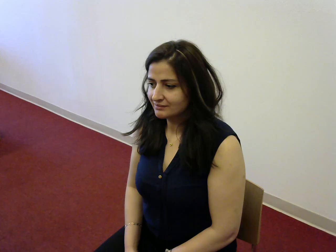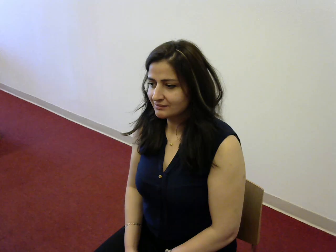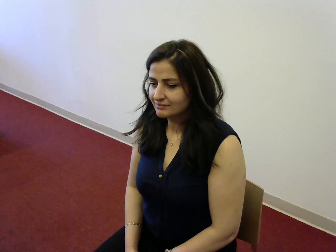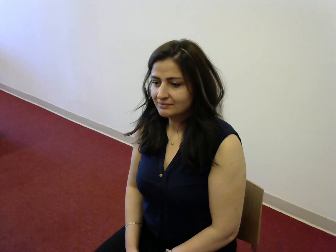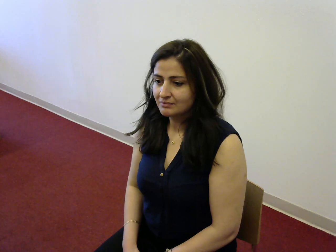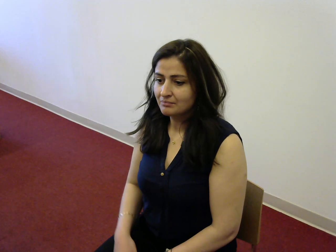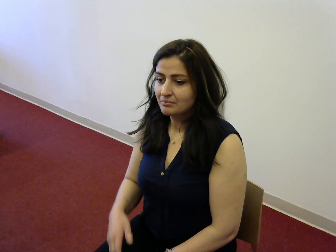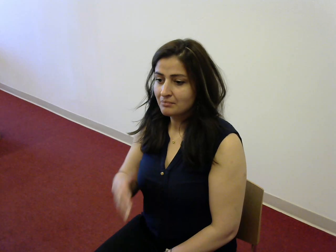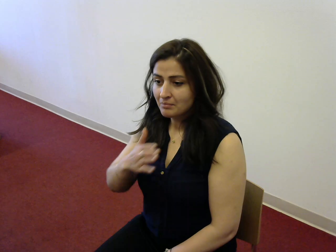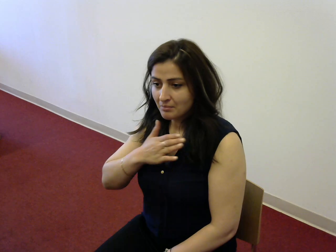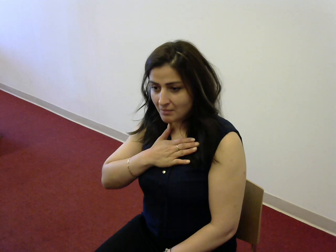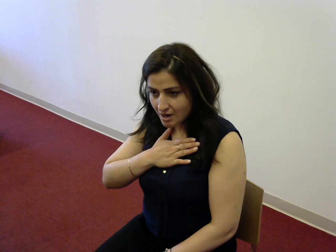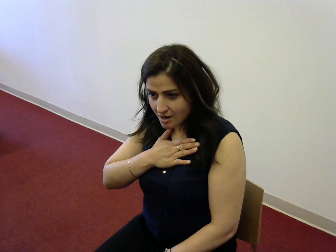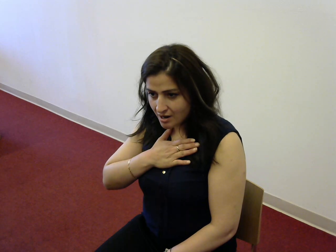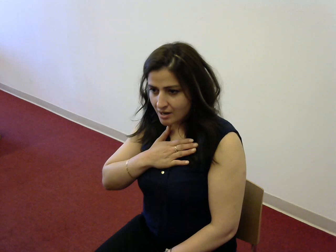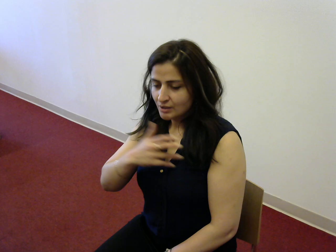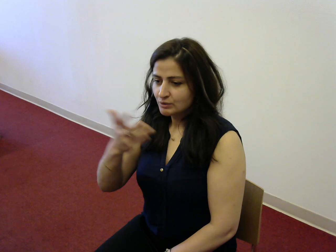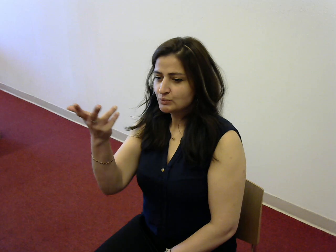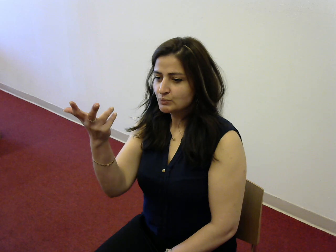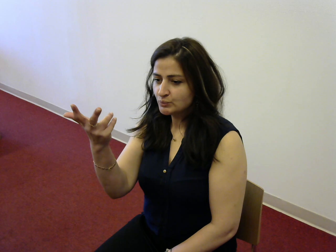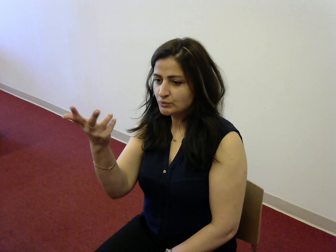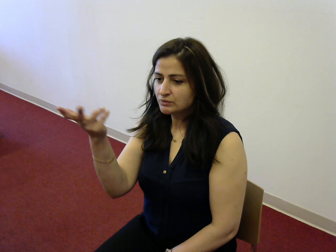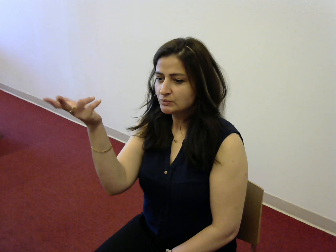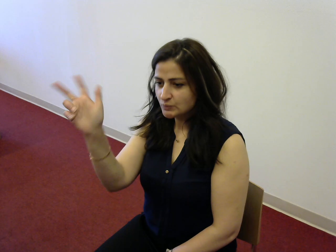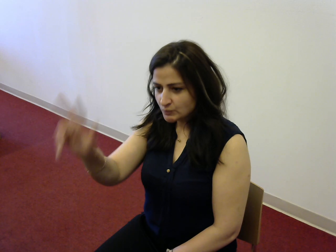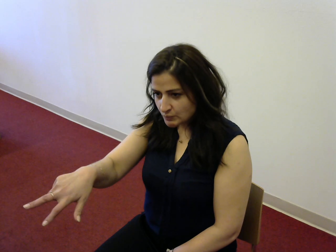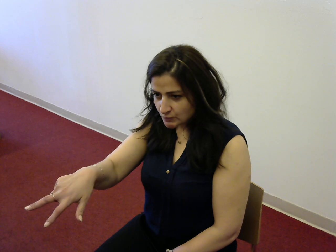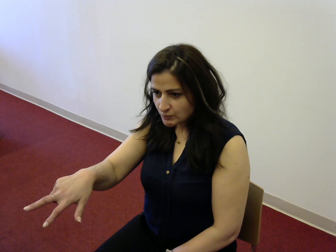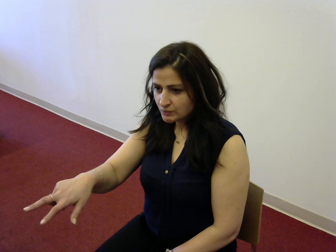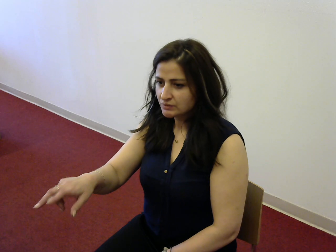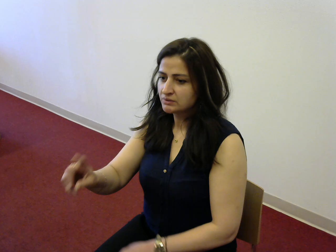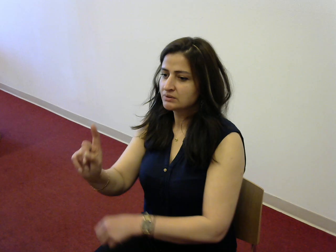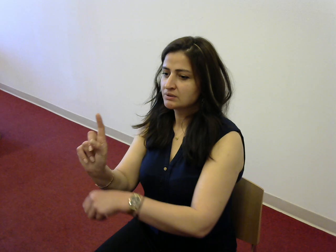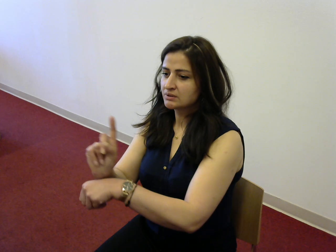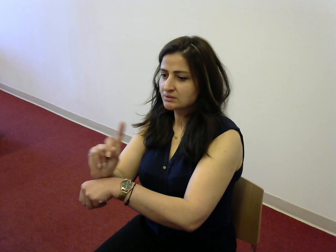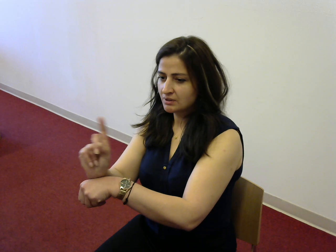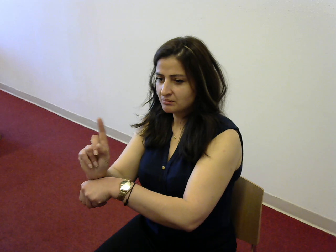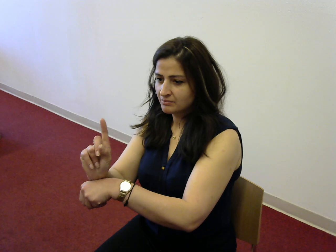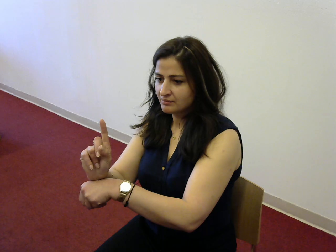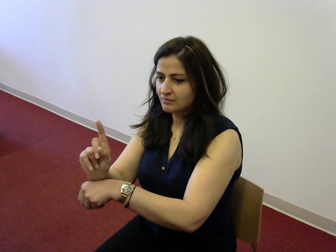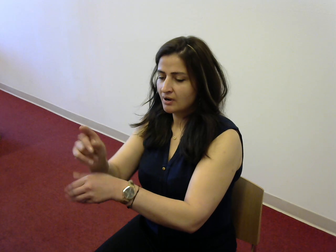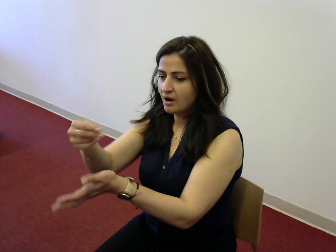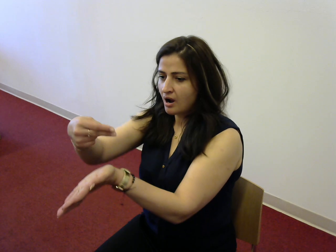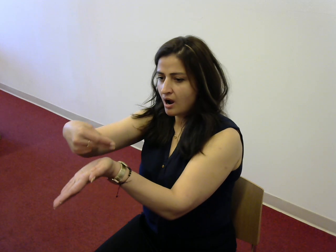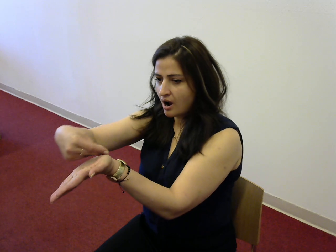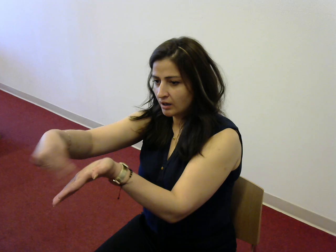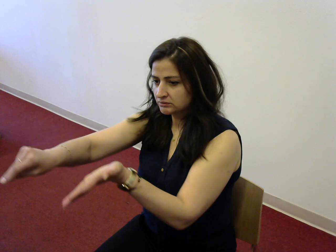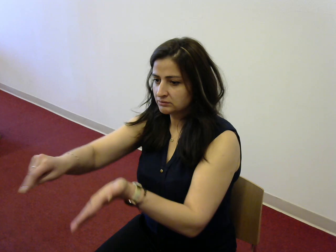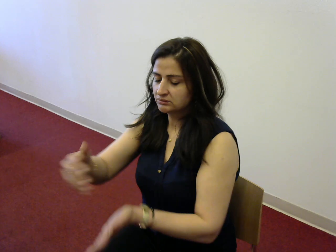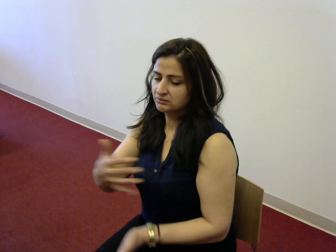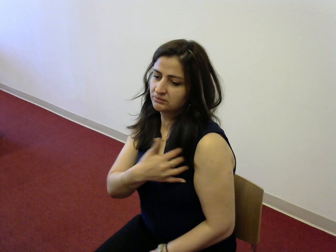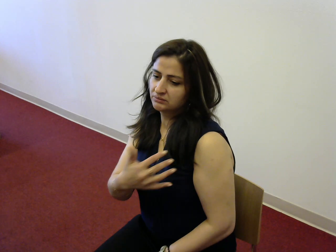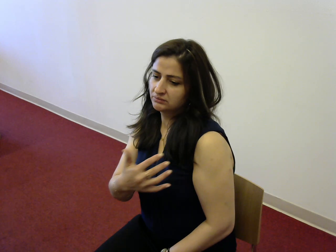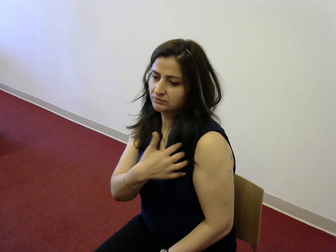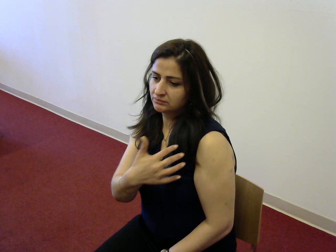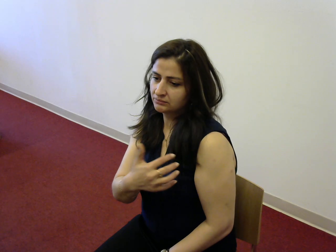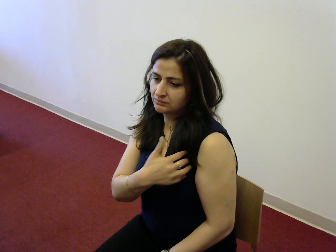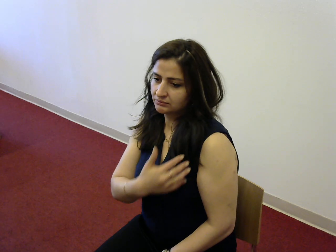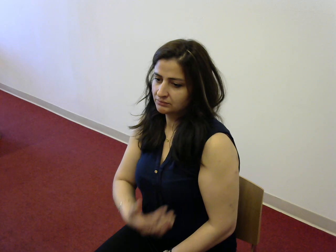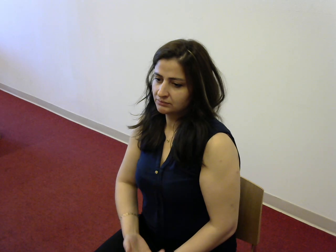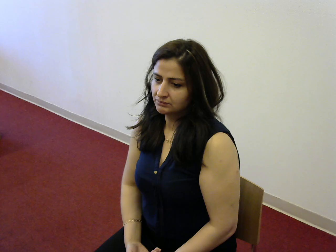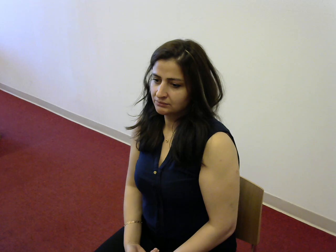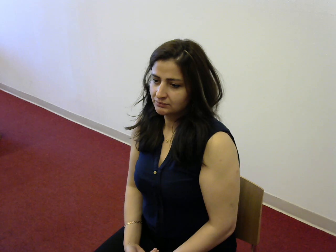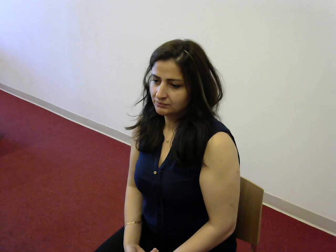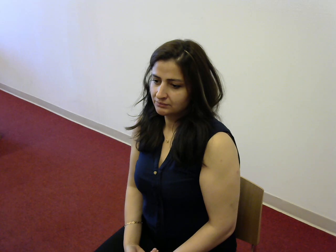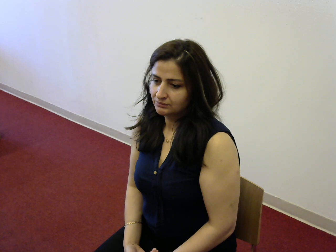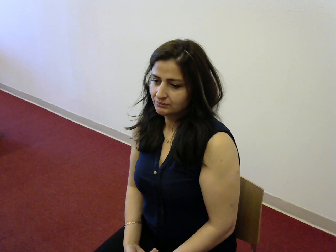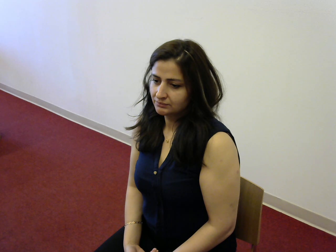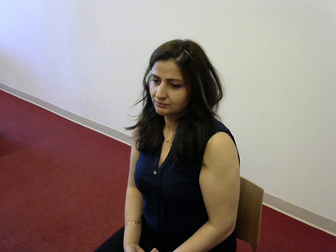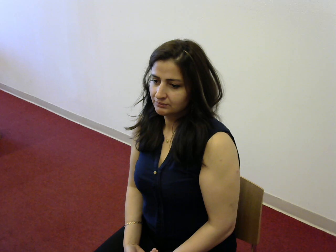Mən 3 ədəd qələm almaq istərdim